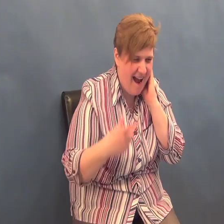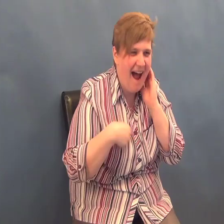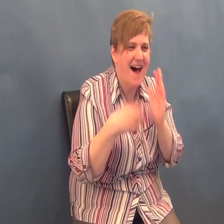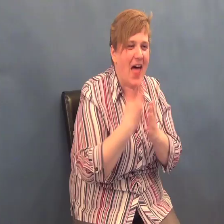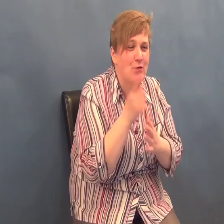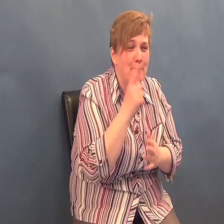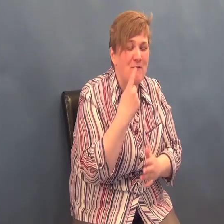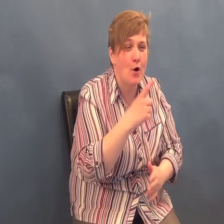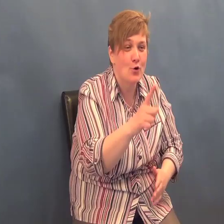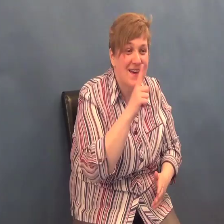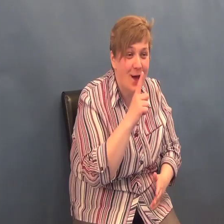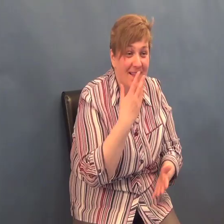Aha, dlatego chłopiec go uciszał.